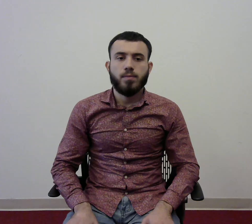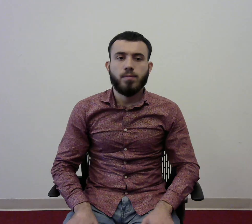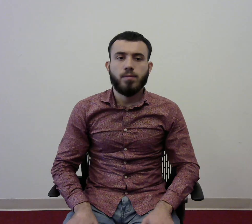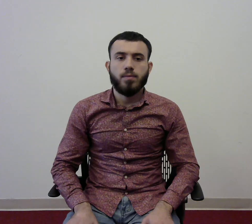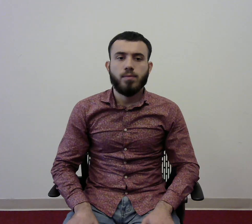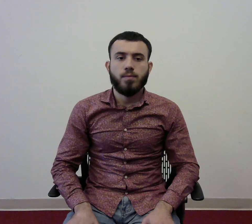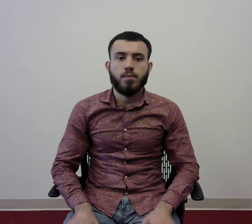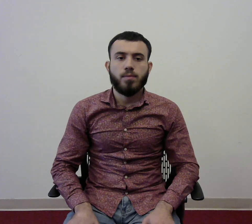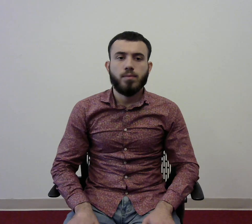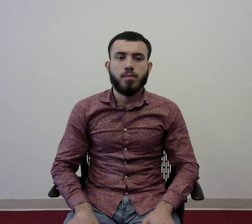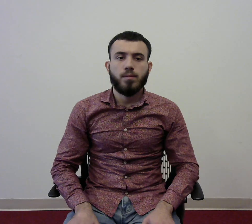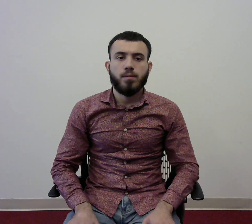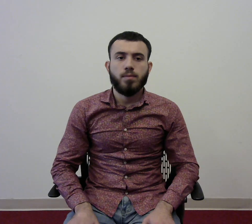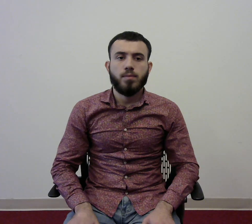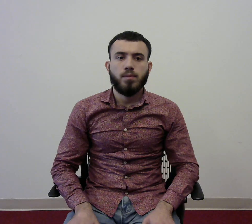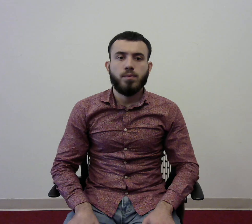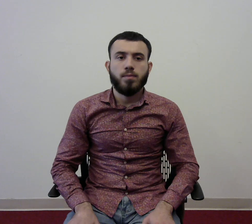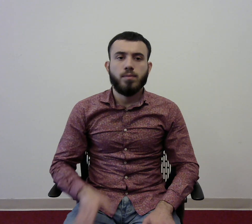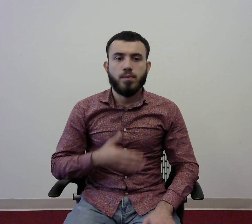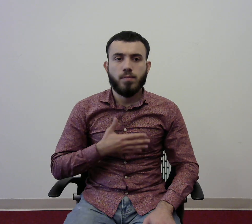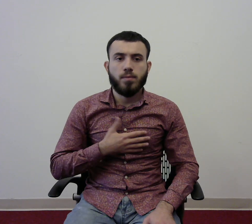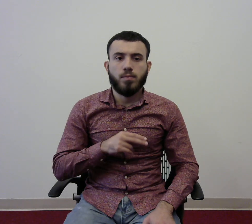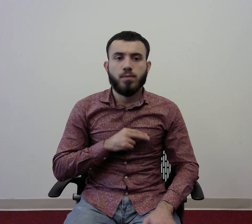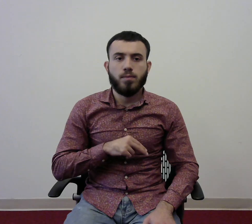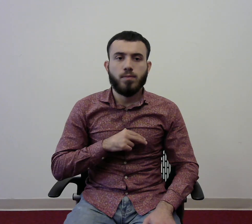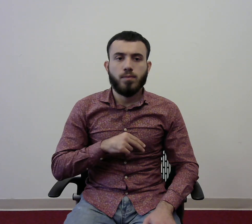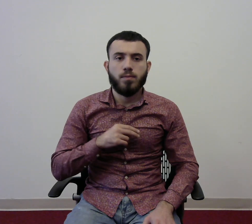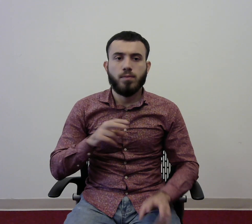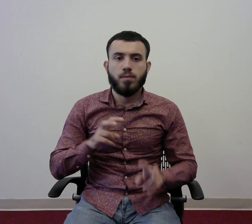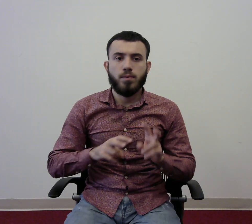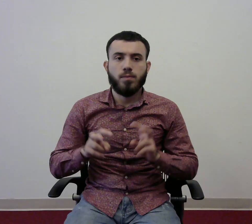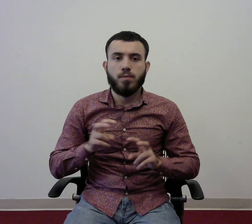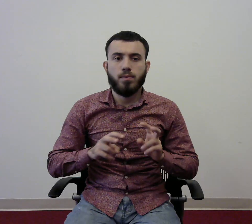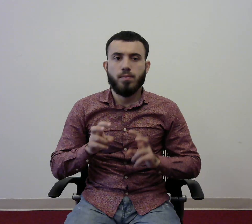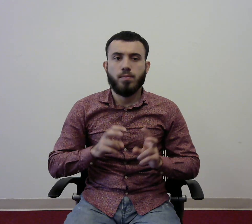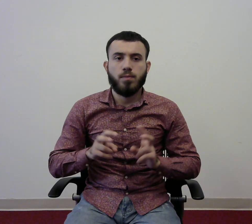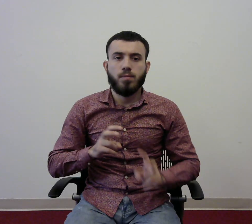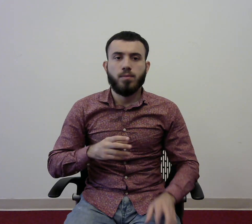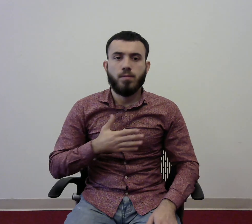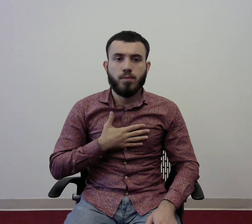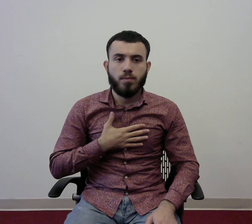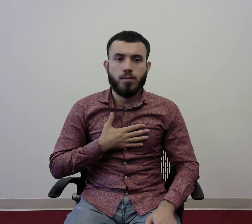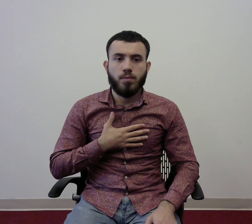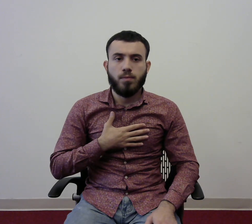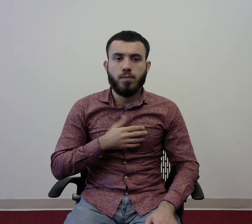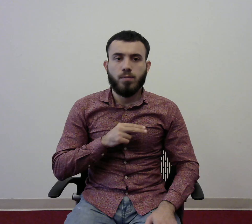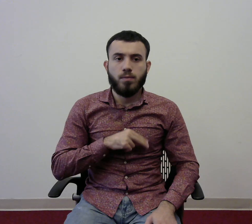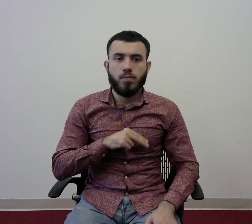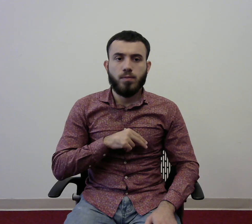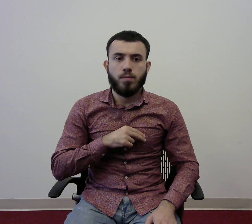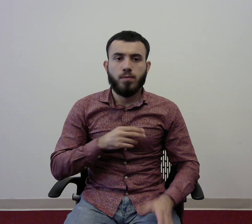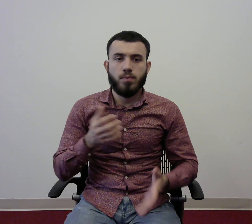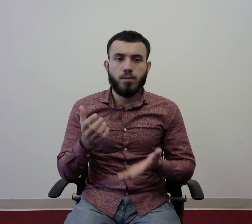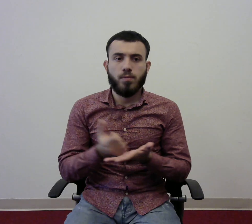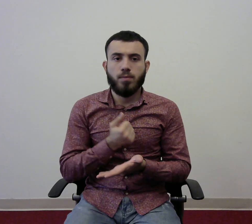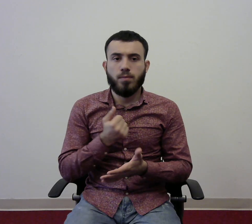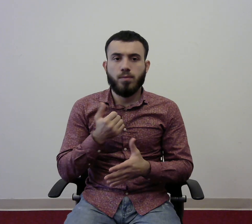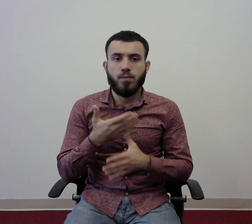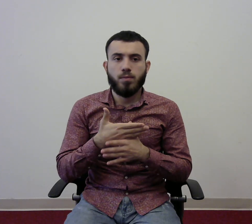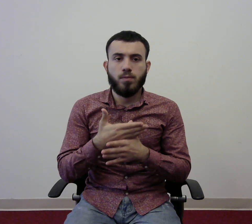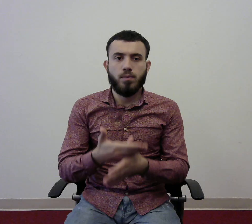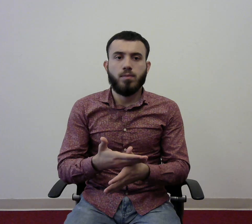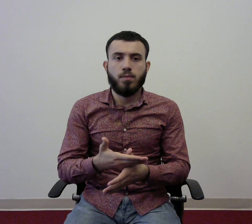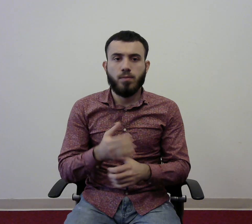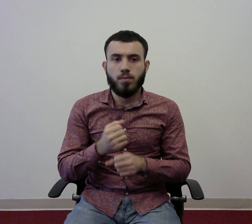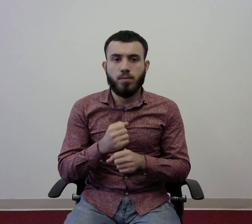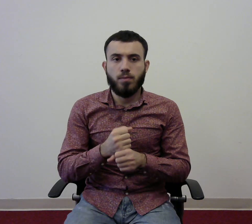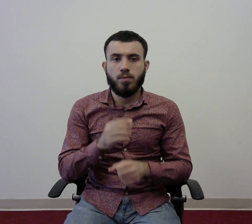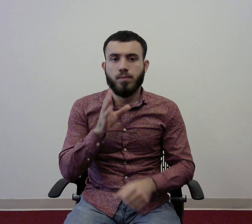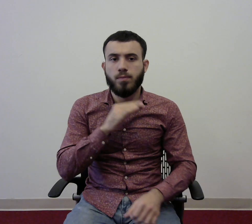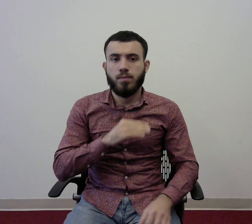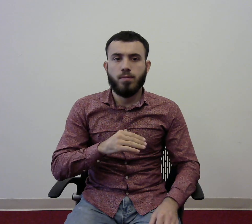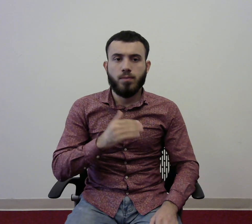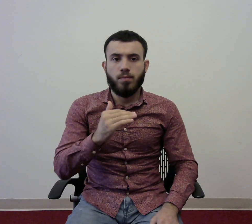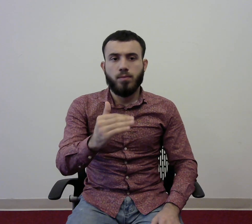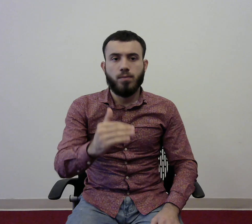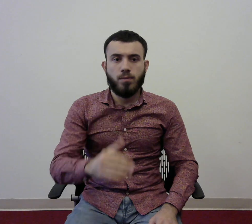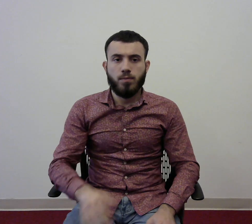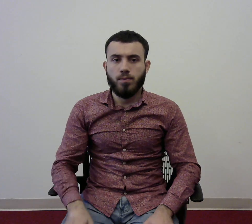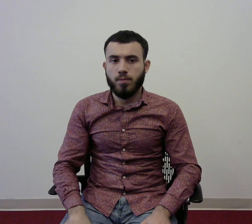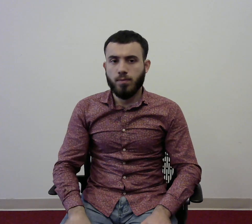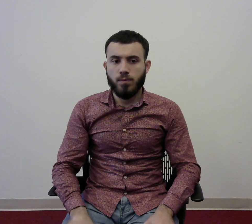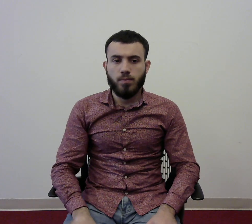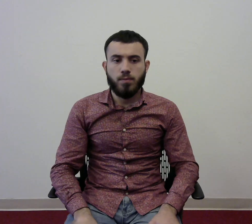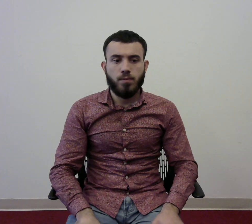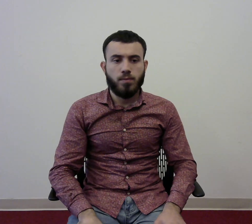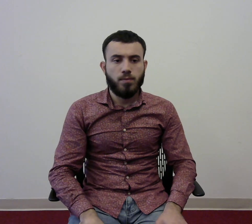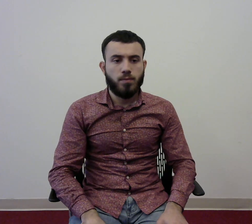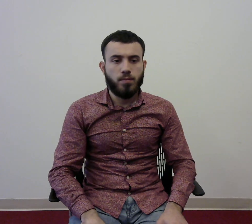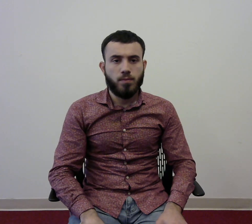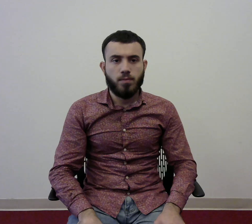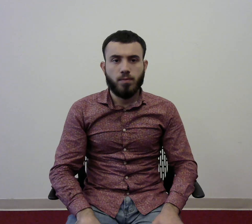Mən iş axtarıram, mənə iş tapmaqda kömək edə bilərsinizmi?